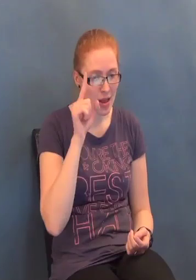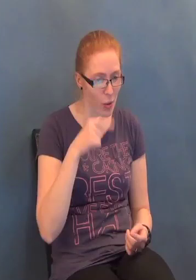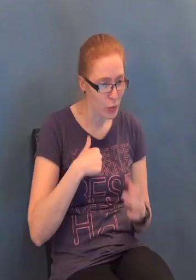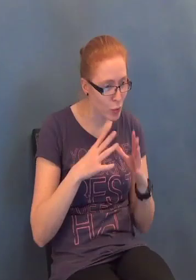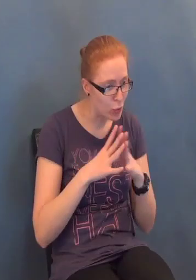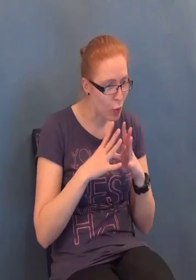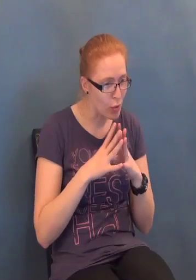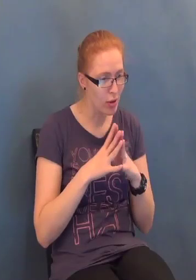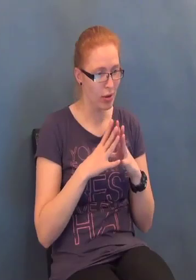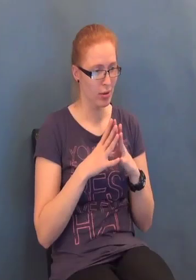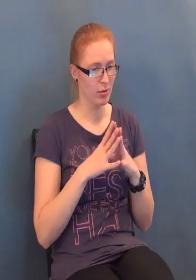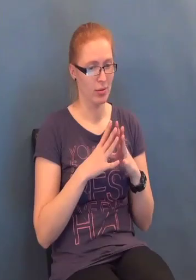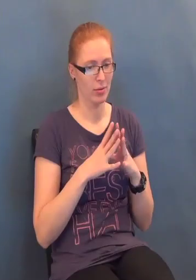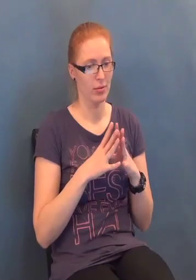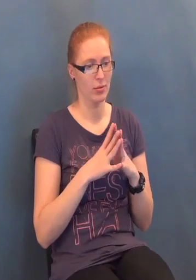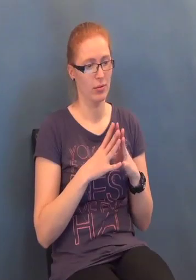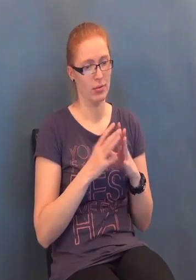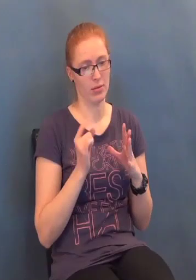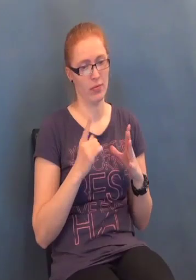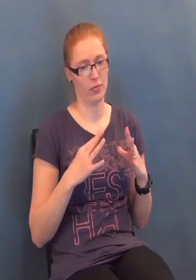Rano to u mnie o dziesiątej.